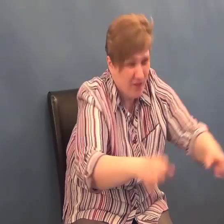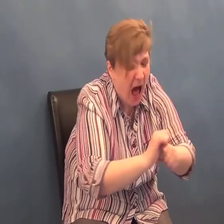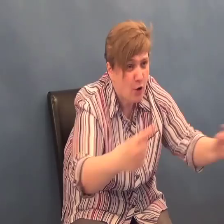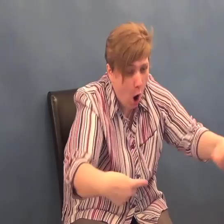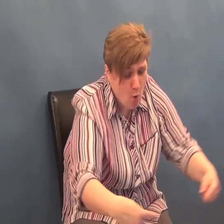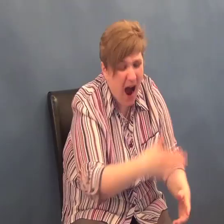Tam są koła?